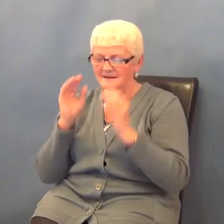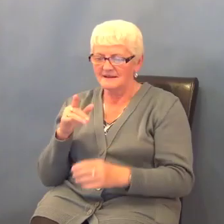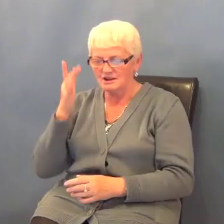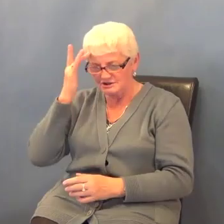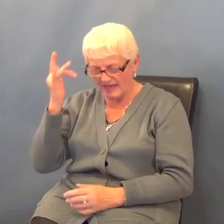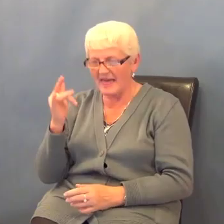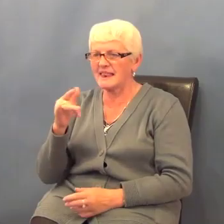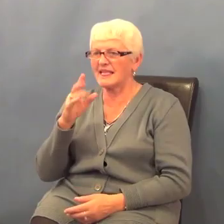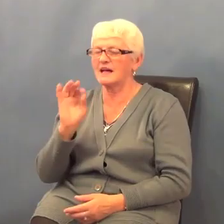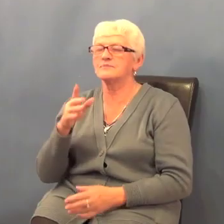Jeleń, dobrze.